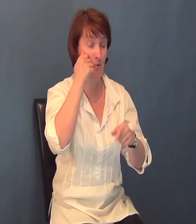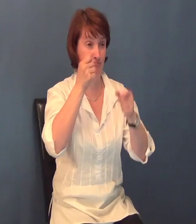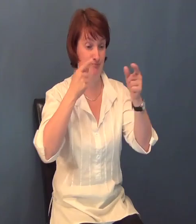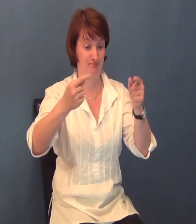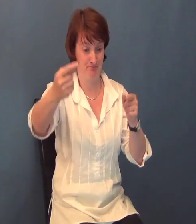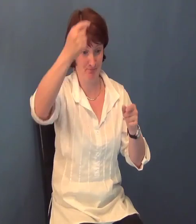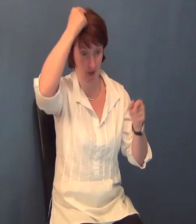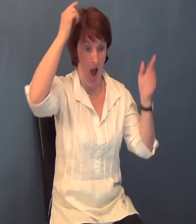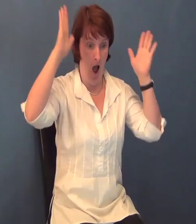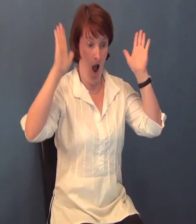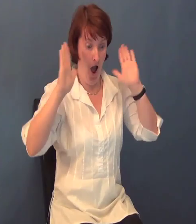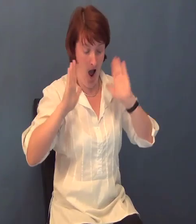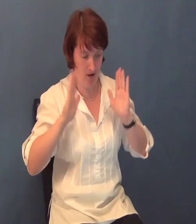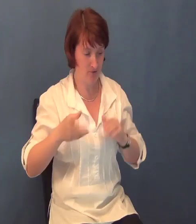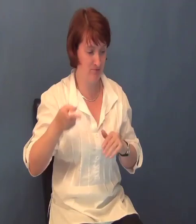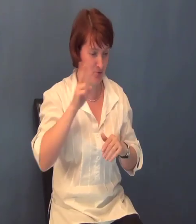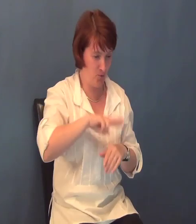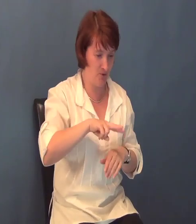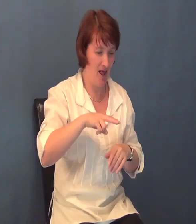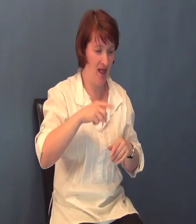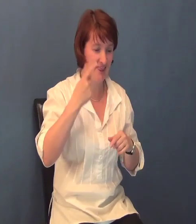Ktoś celuje w jabłko na jego głowie, a on się boi.